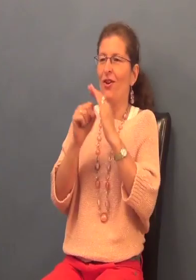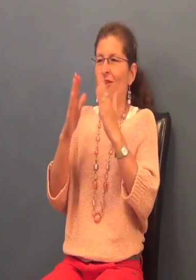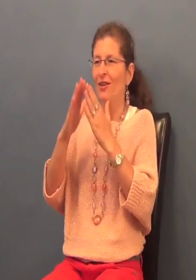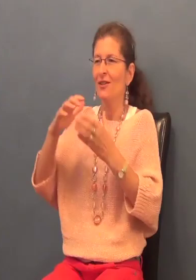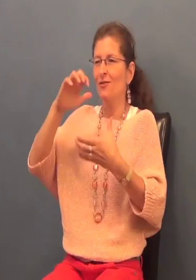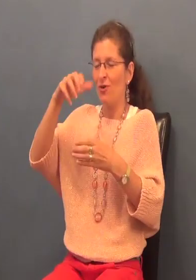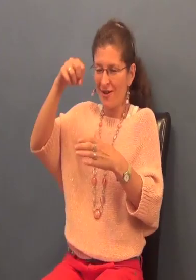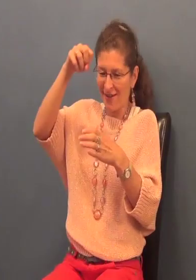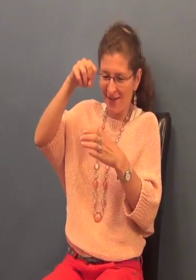Włożył ją do słoika.